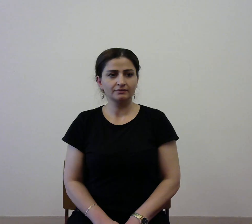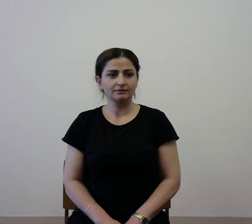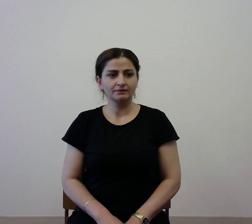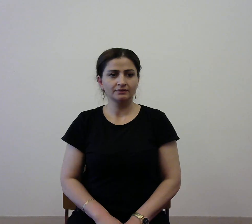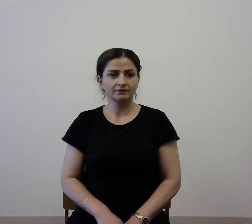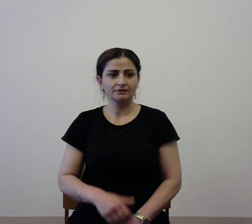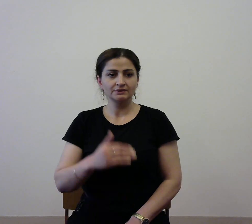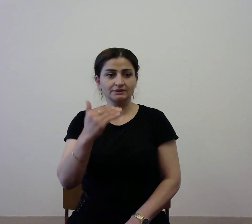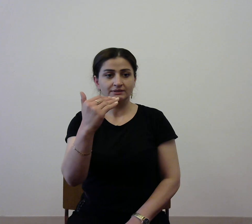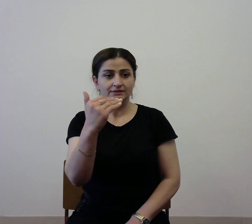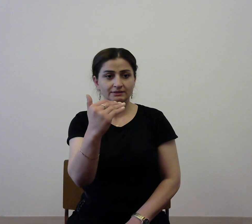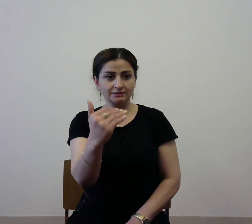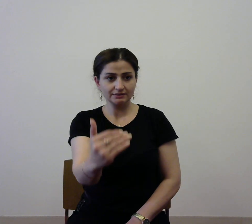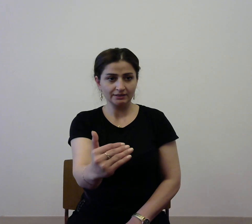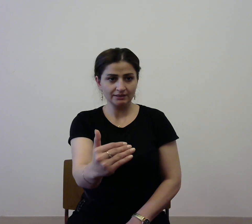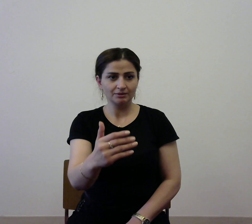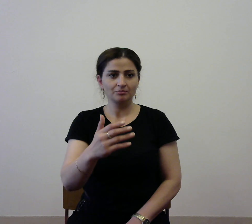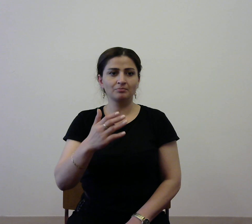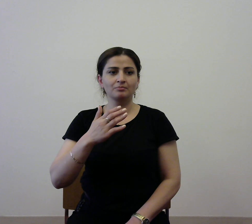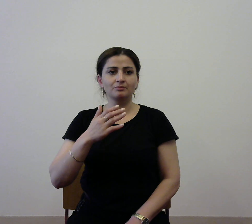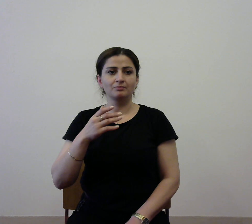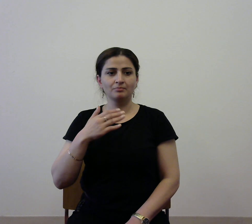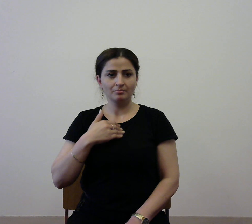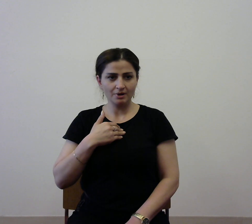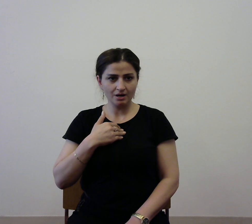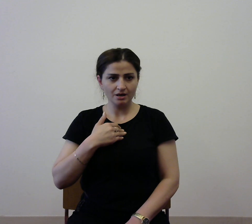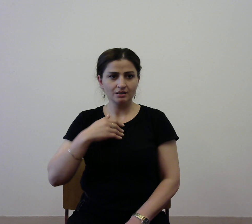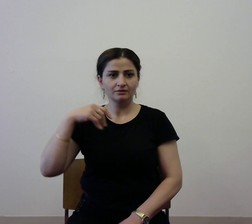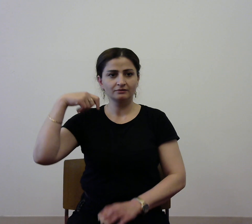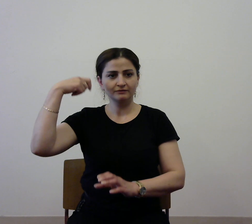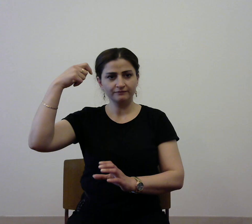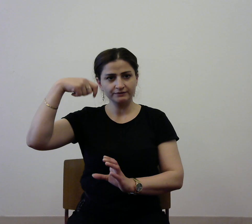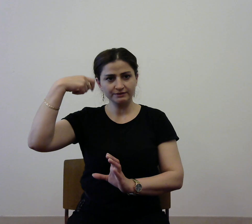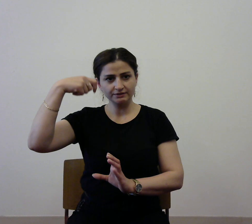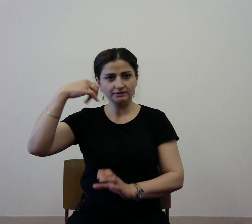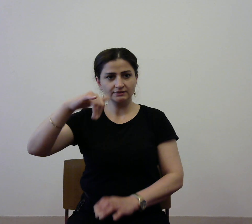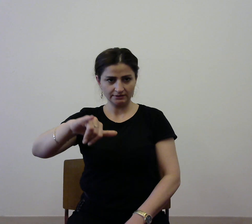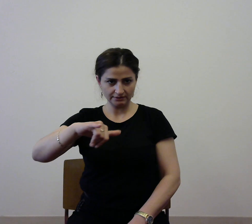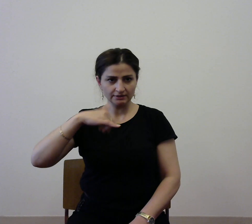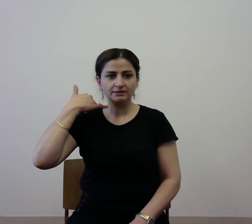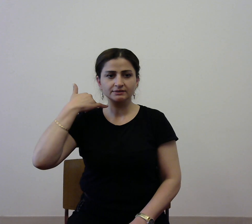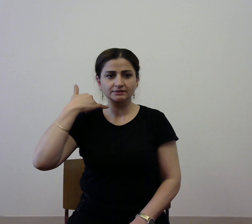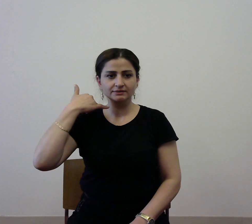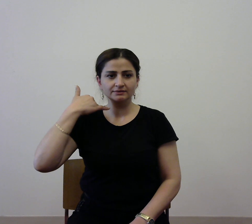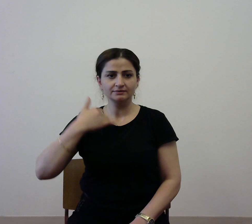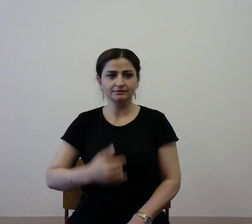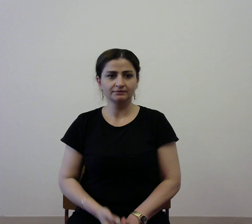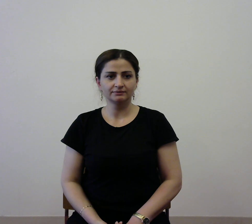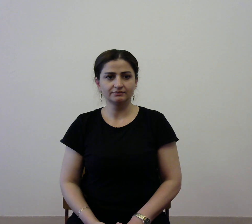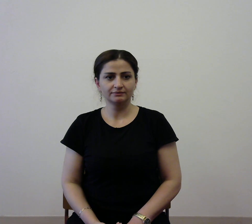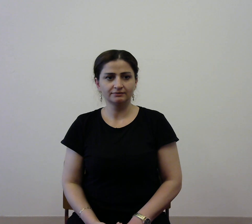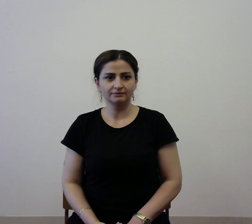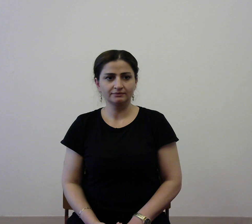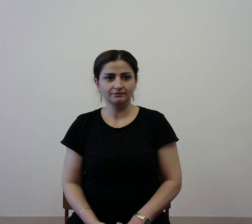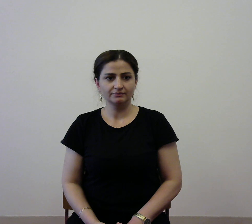Siz mənə video zəng edin